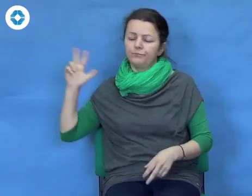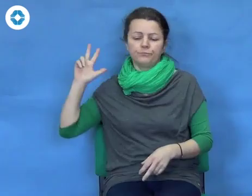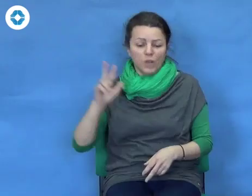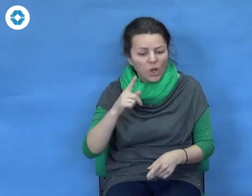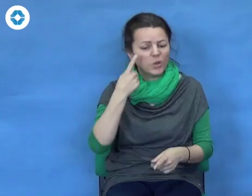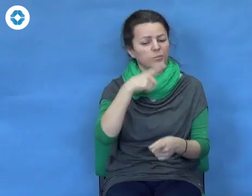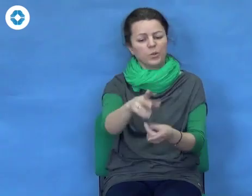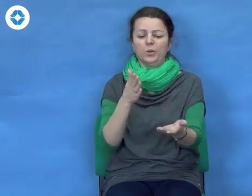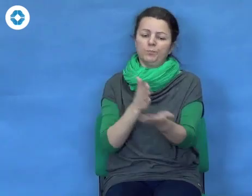Zobaczyli co się stało i pomogli chłopakowi.